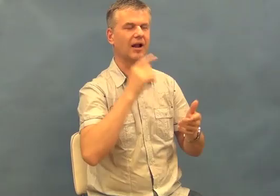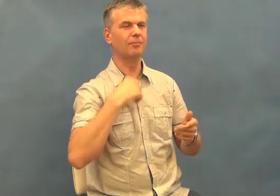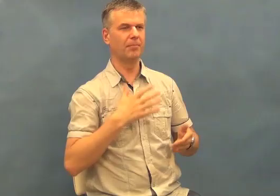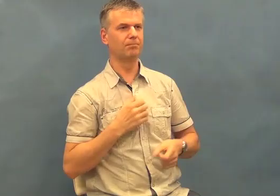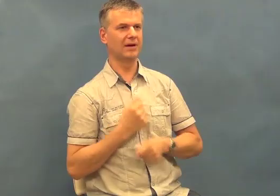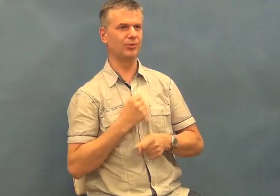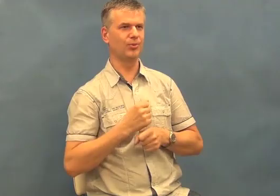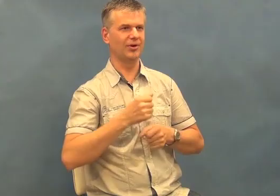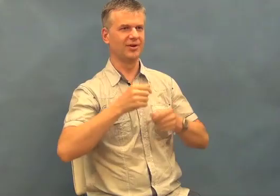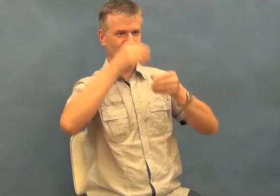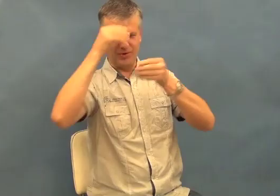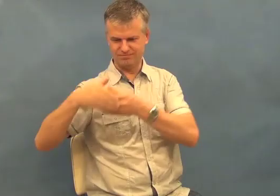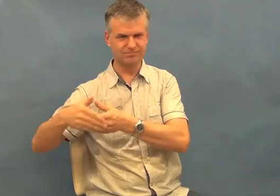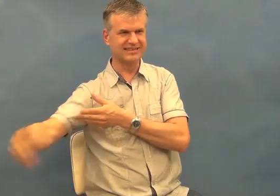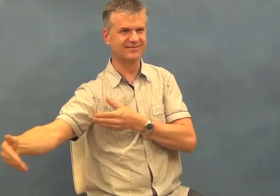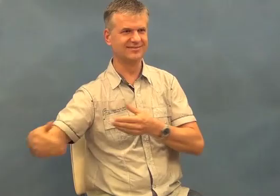On pracuje jako szklarz.